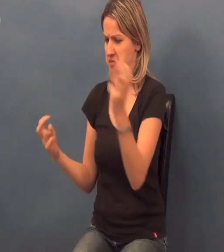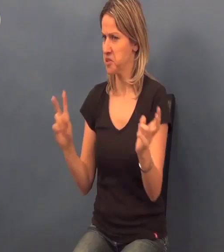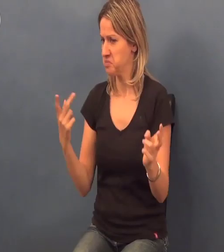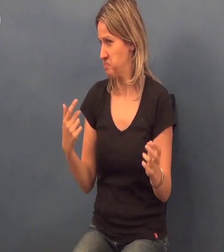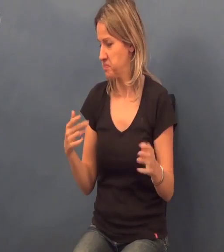Dobra.